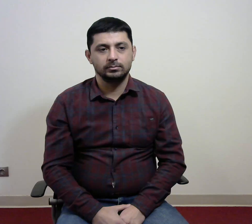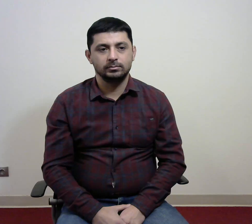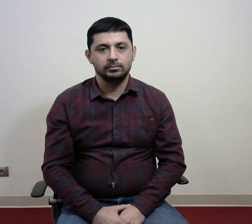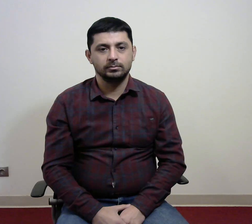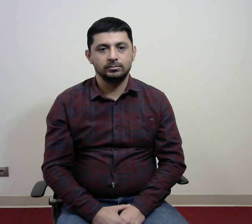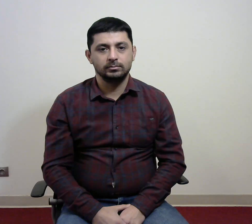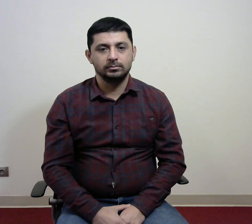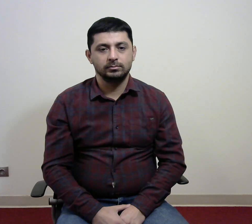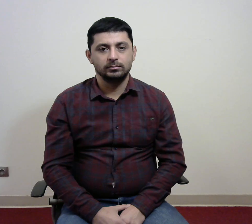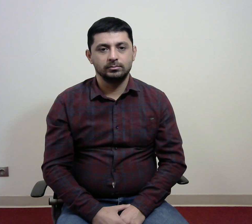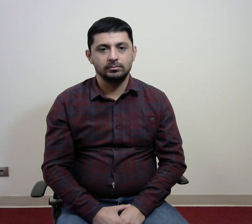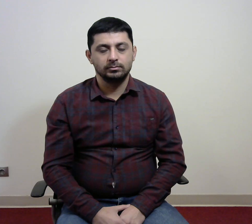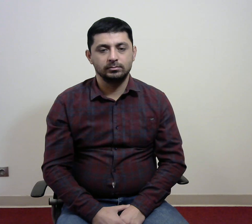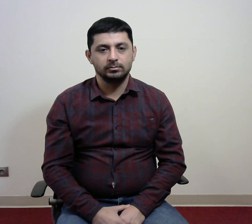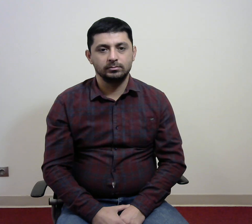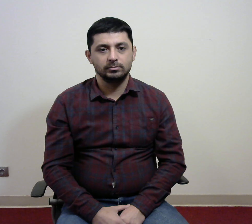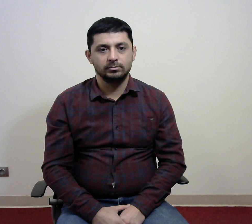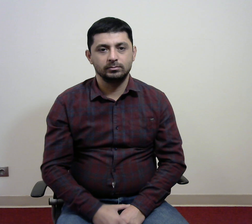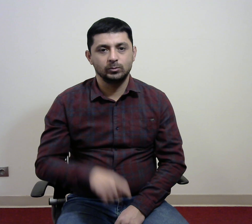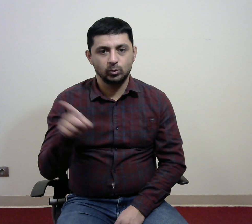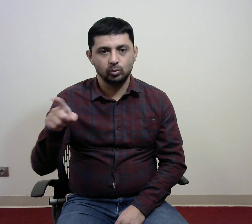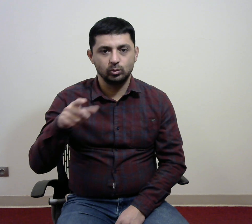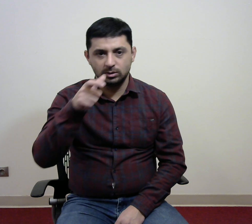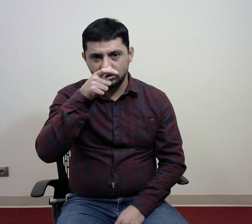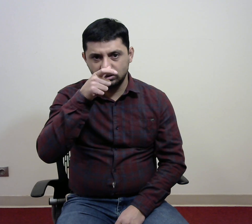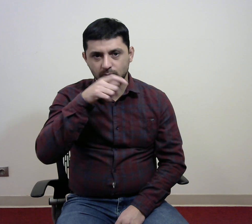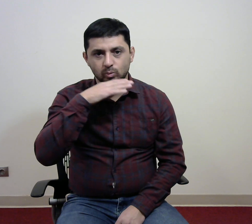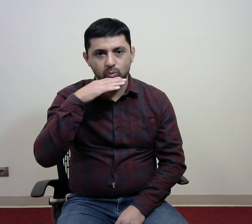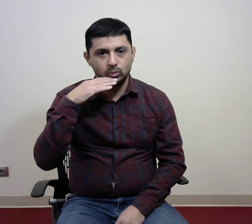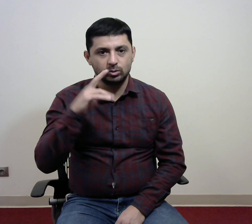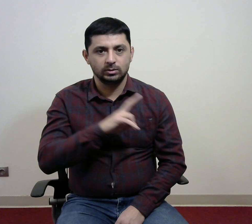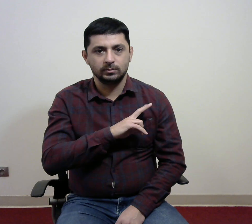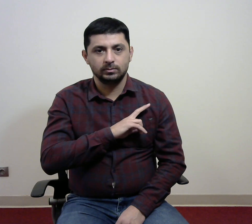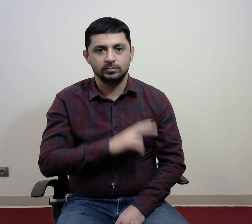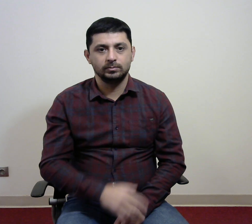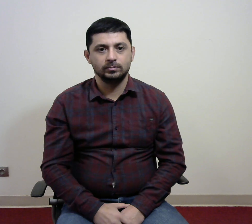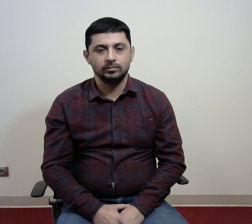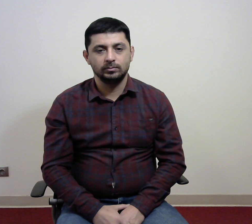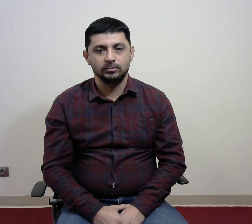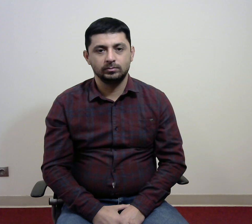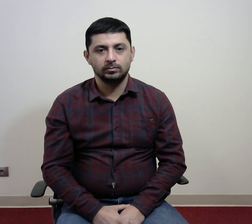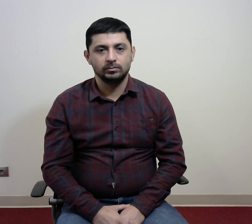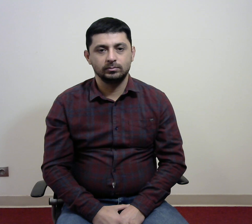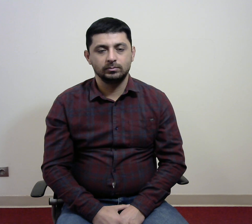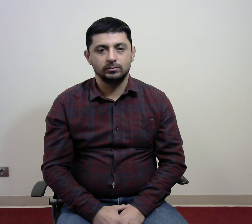O itləri çox sevir